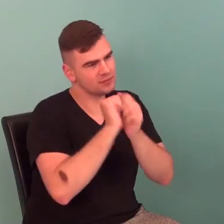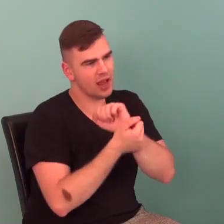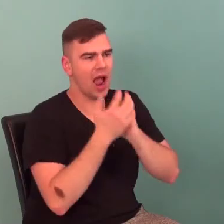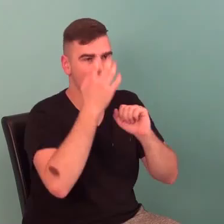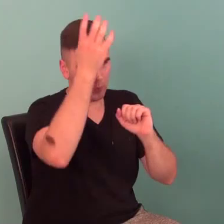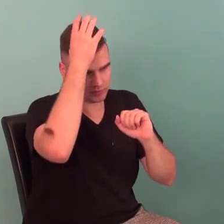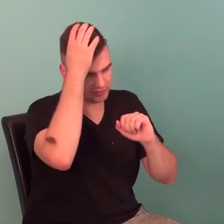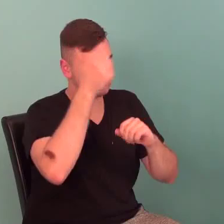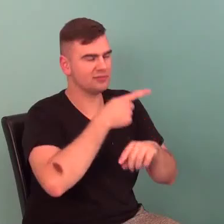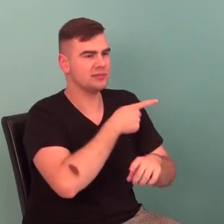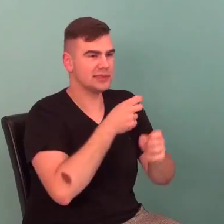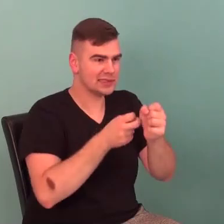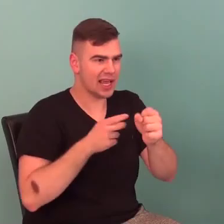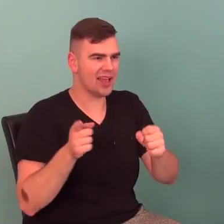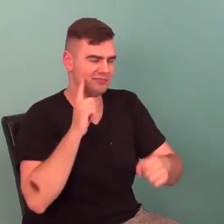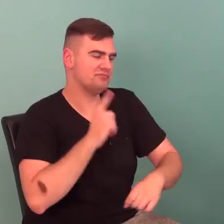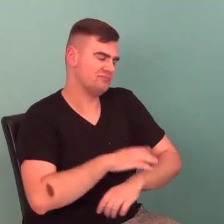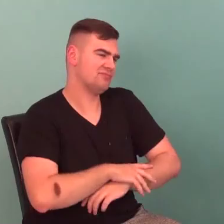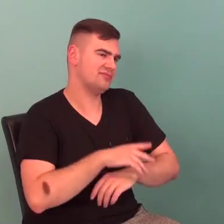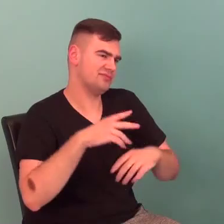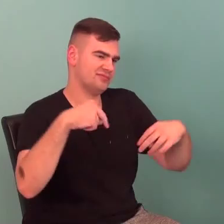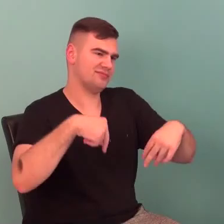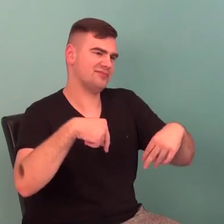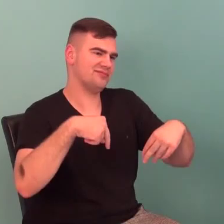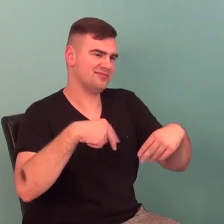Stawia arbuz na głowie i zgadza się, żeby ten chłopak strzelał do niego.